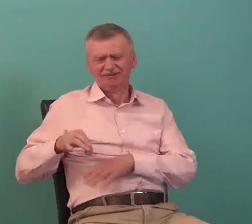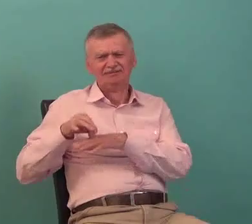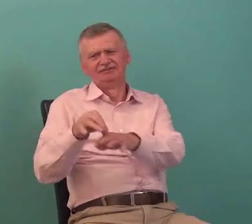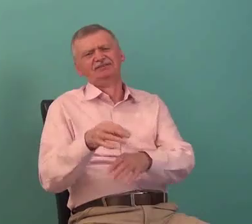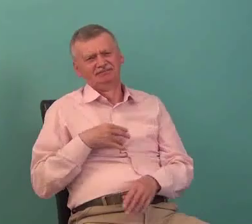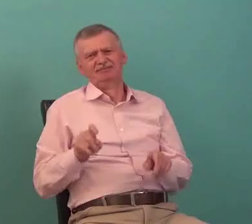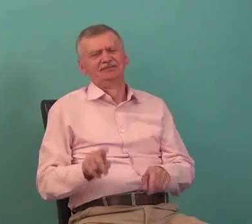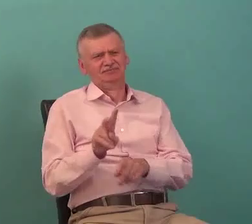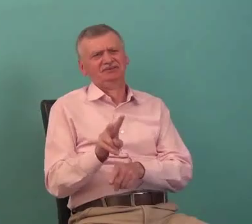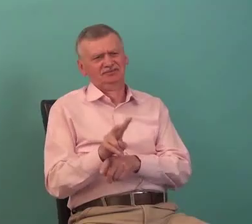Potem siedzę i pilnuję.